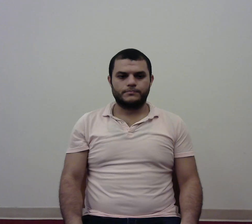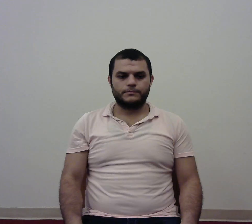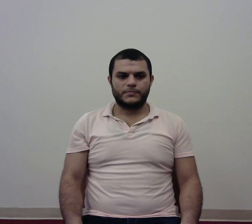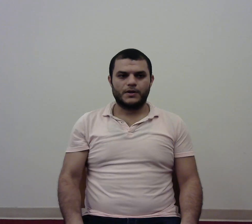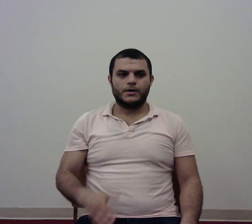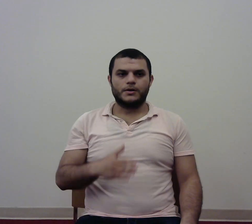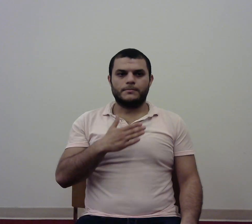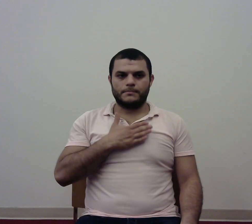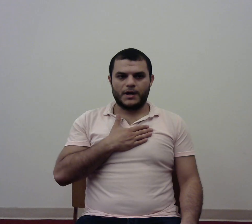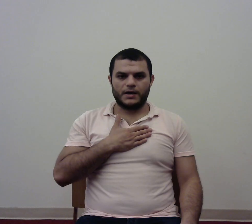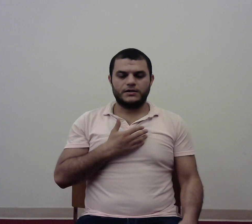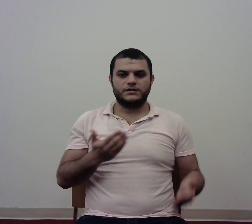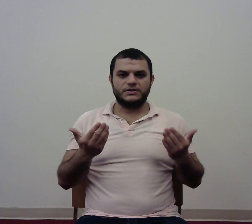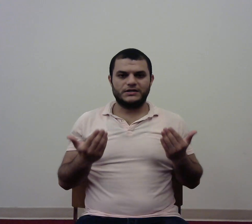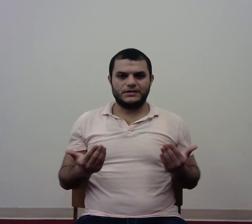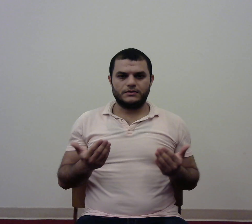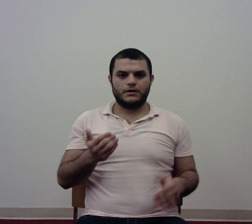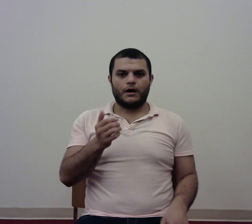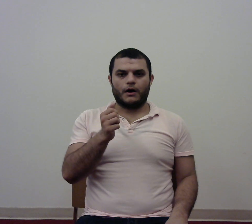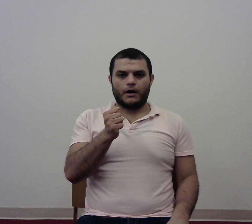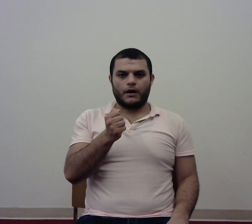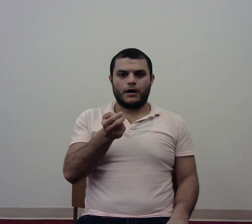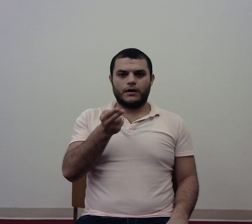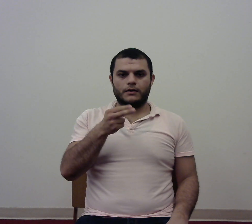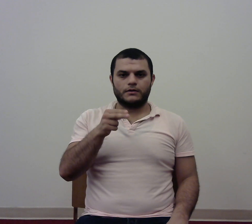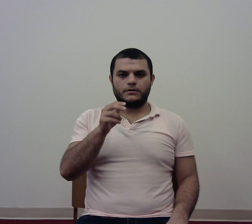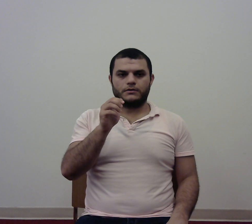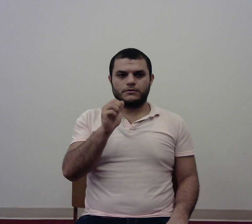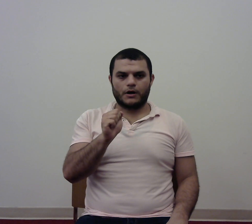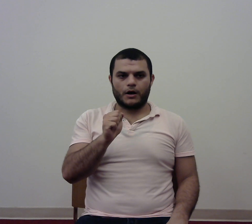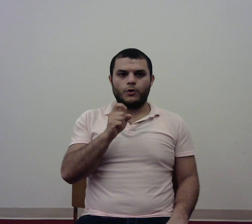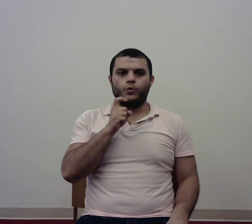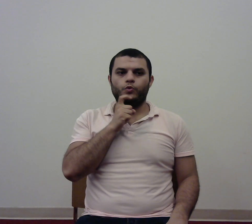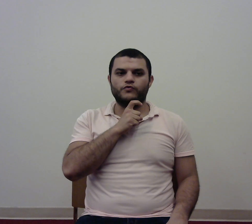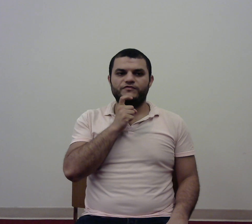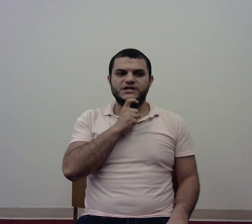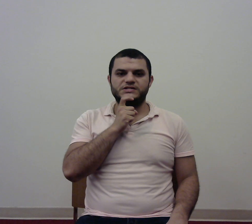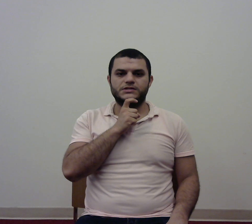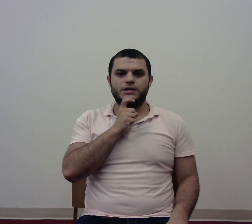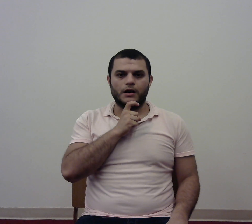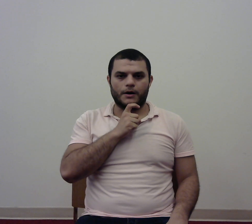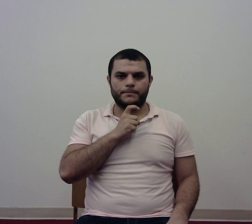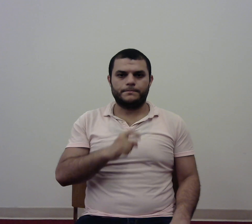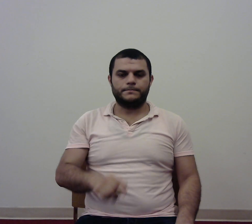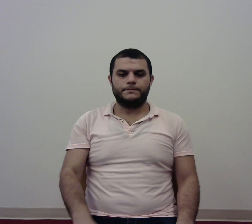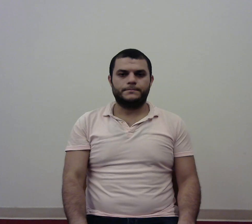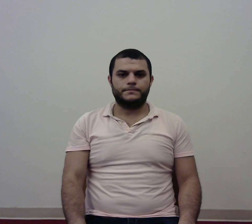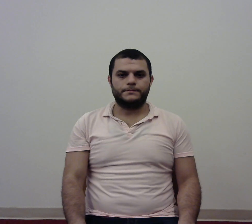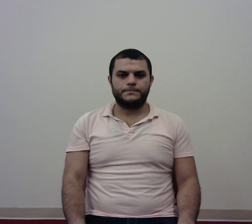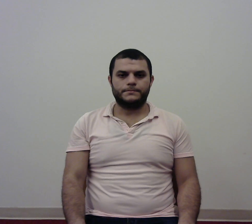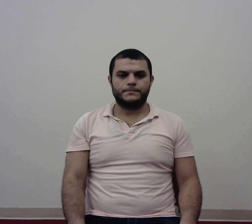Mən indi ADA universitetindəyəm